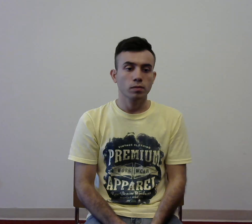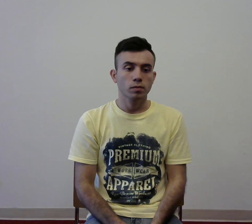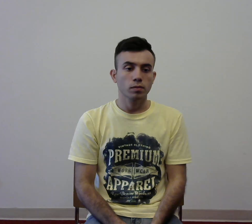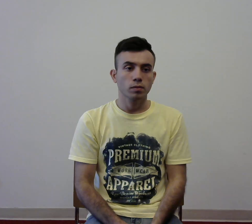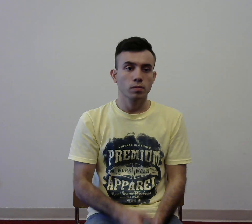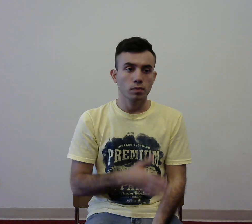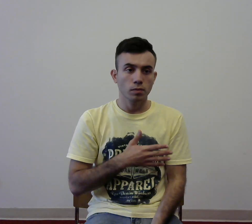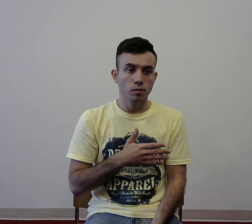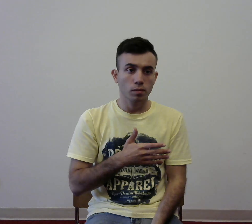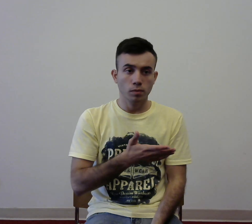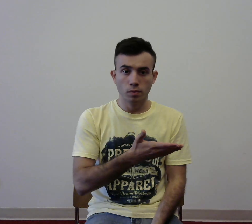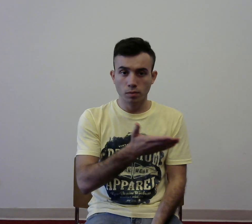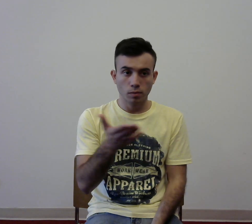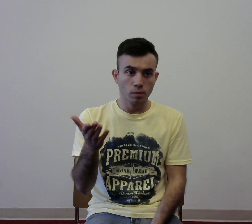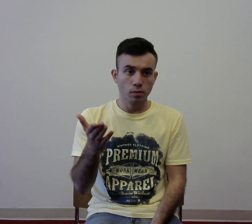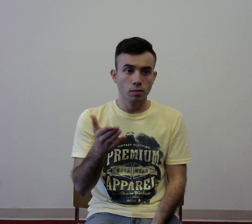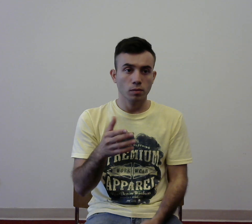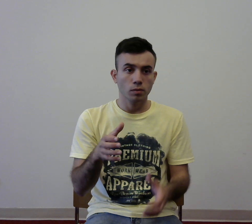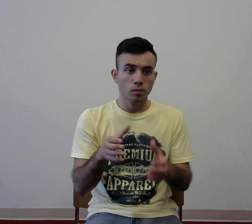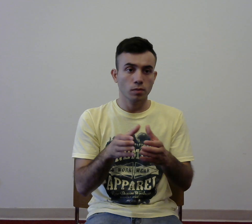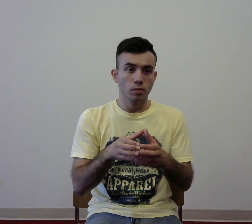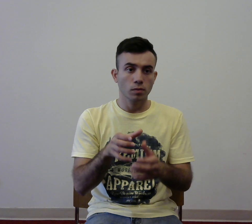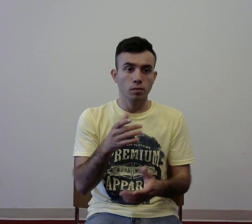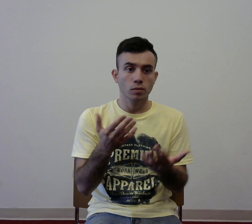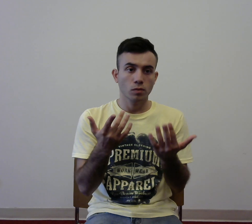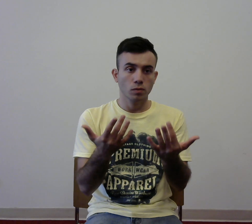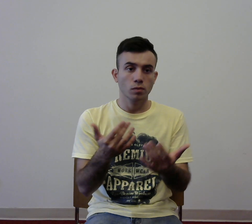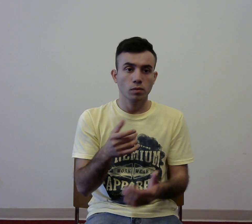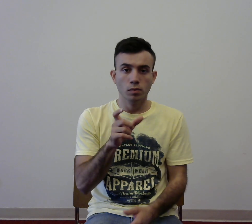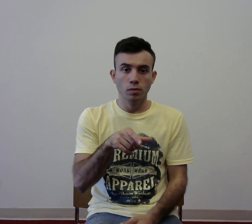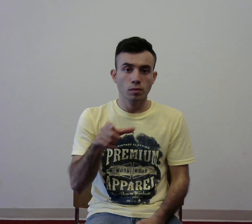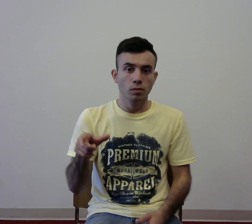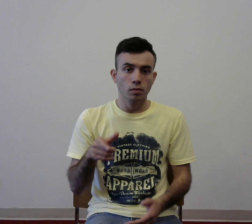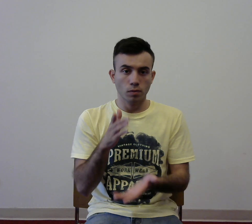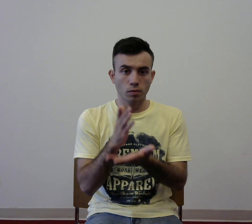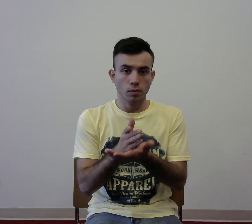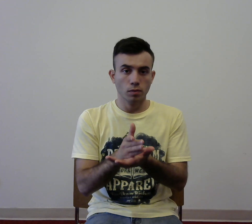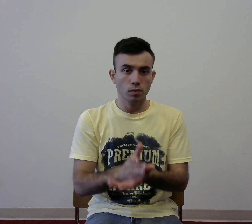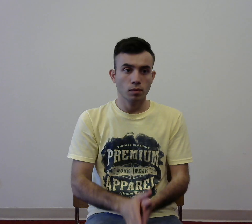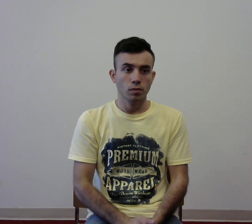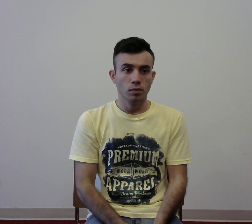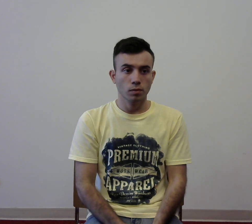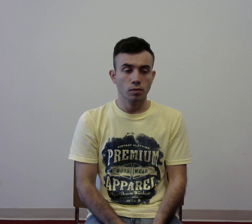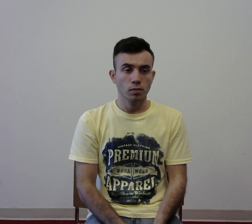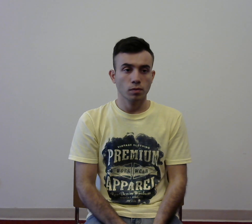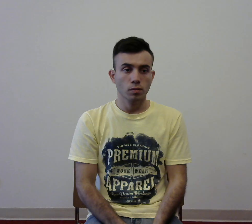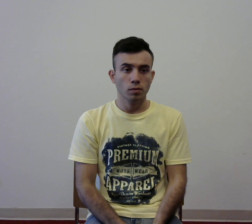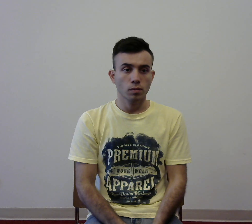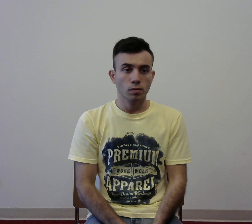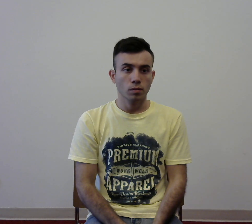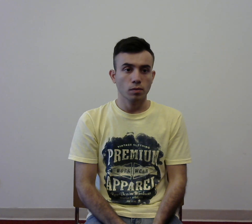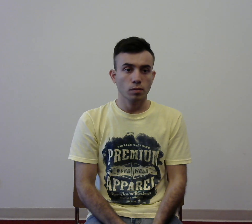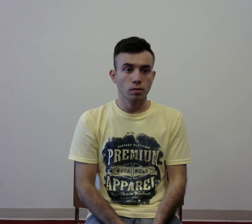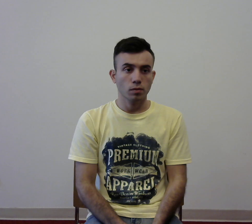Sizin komandada neçə nəfər var?